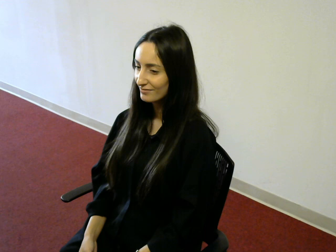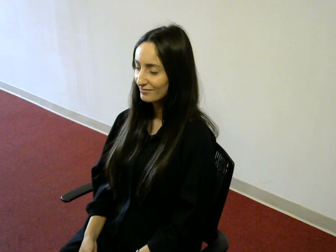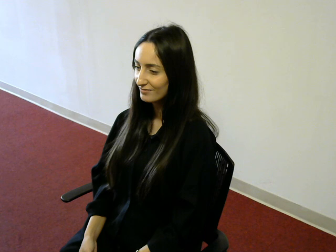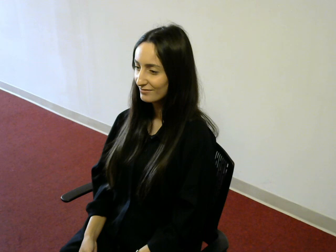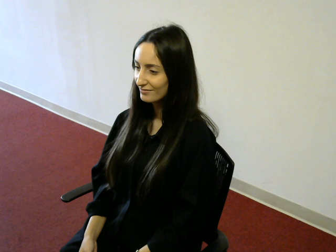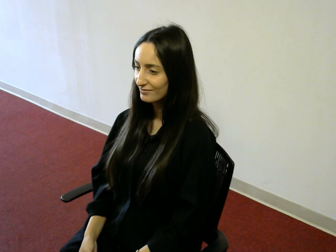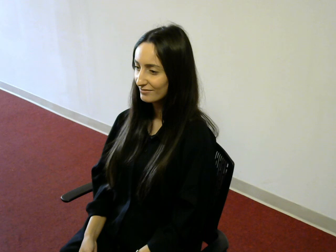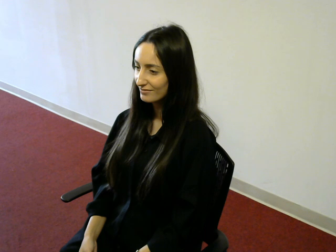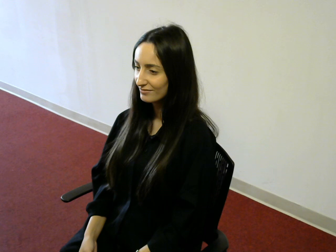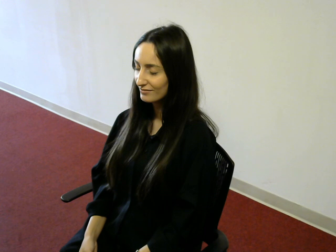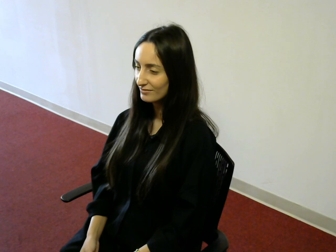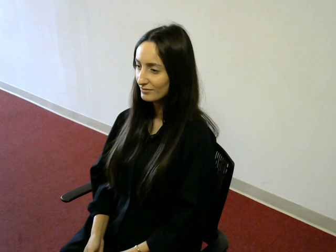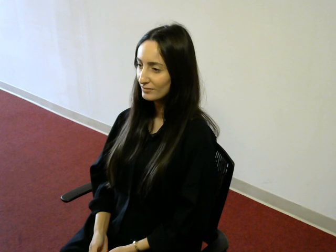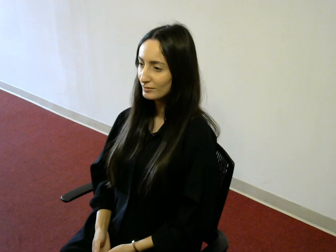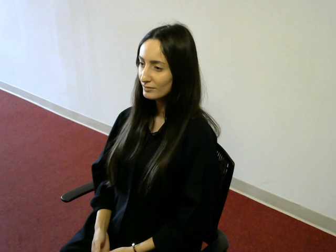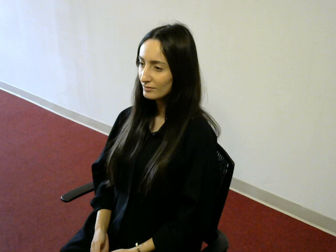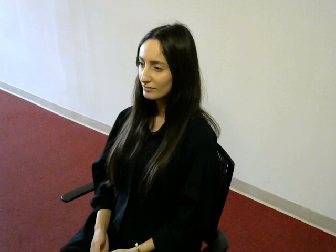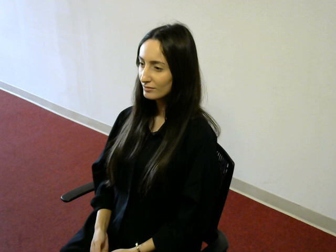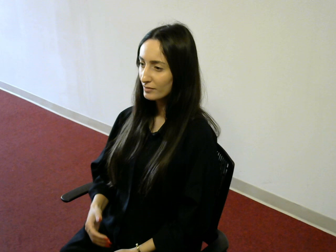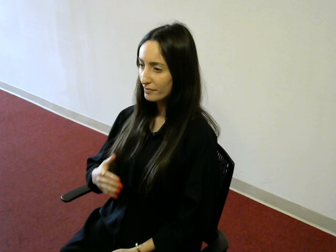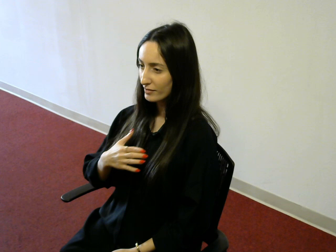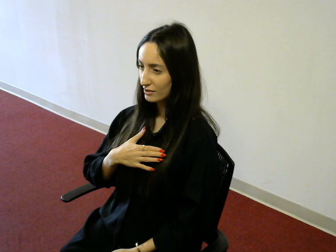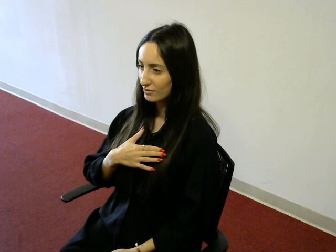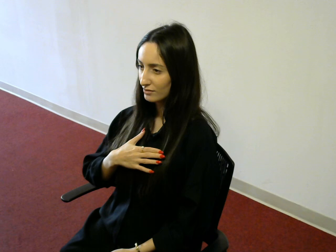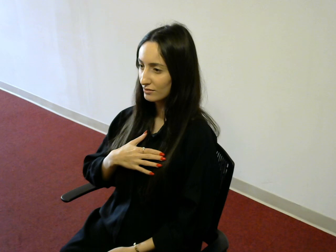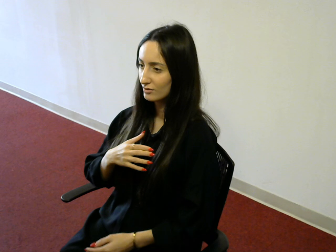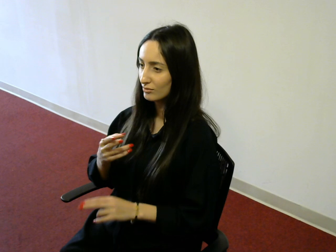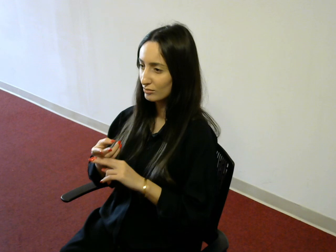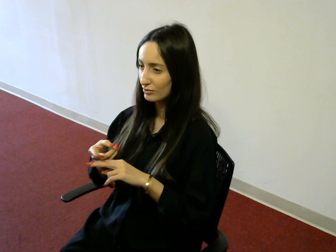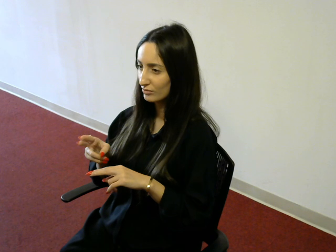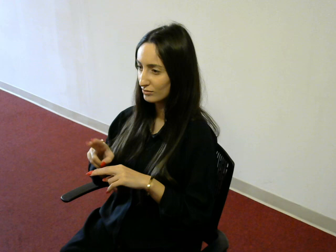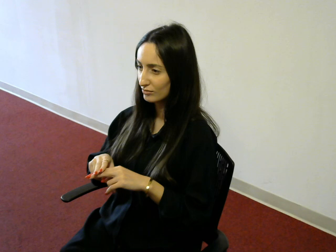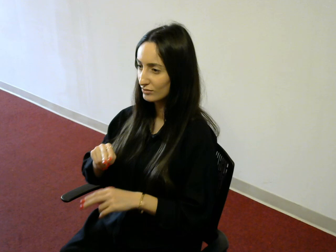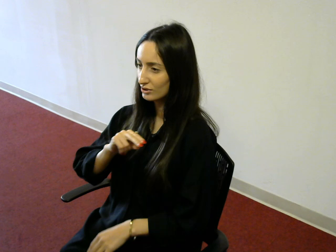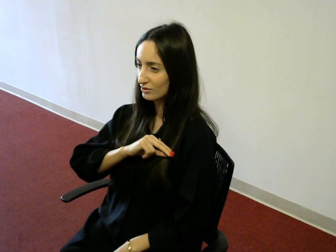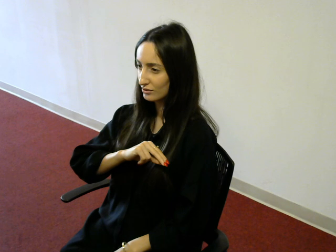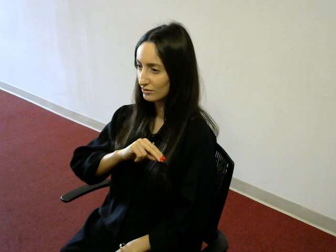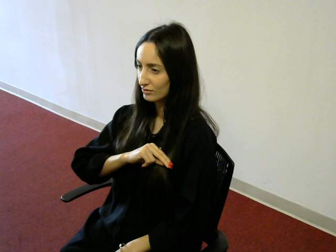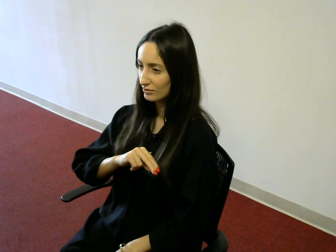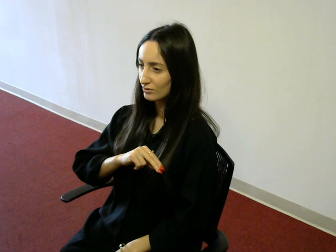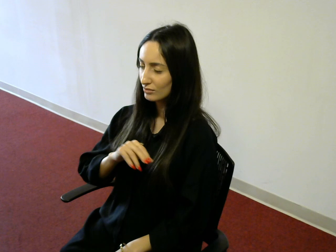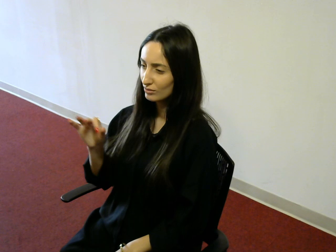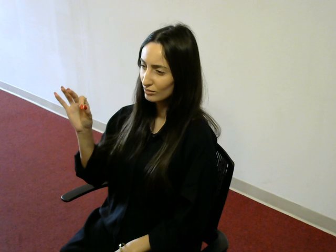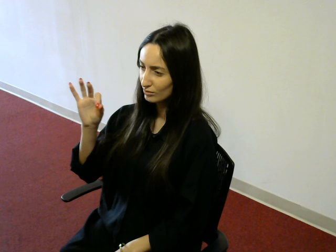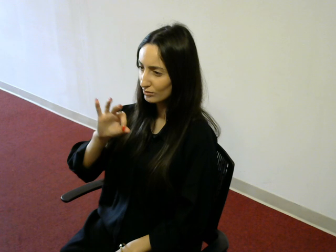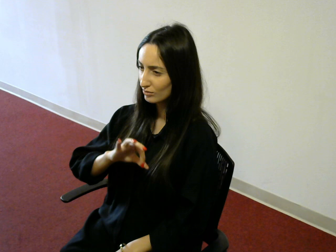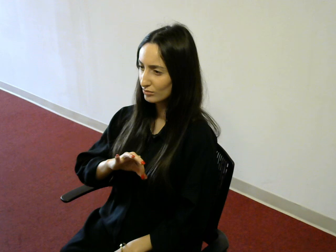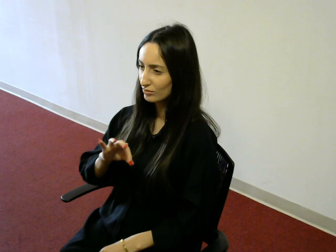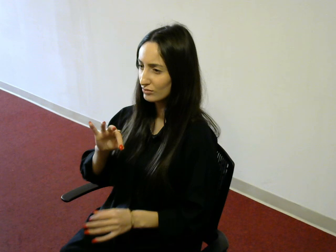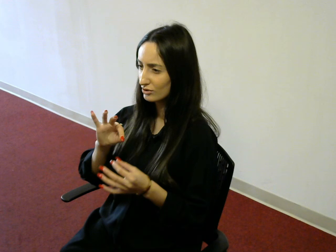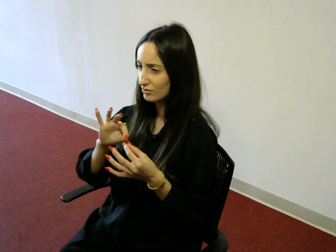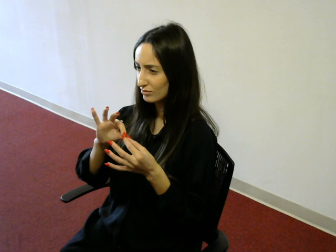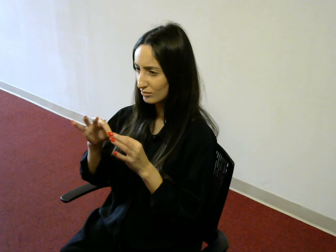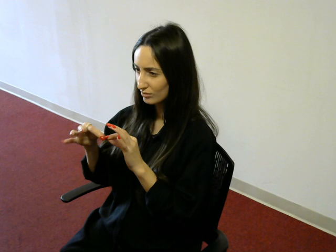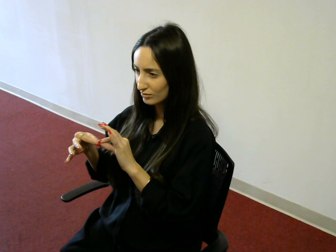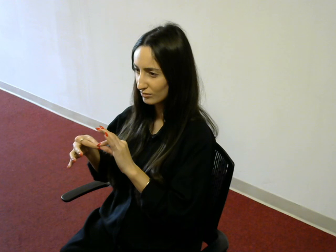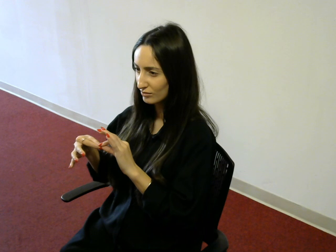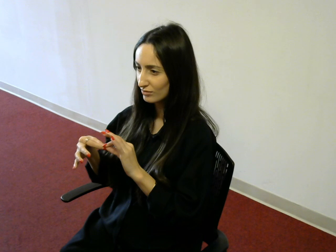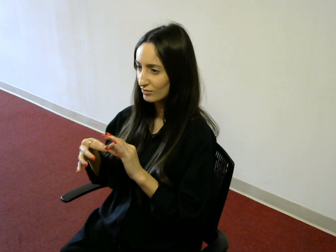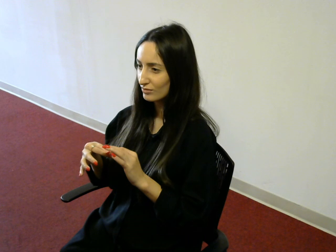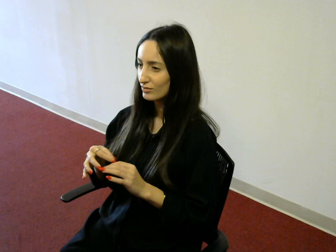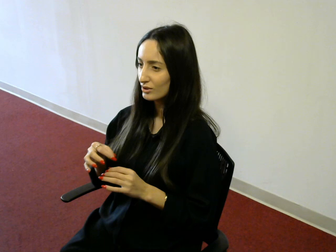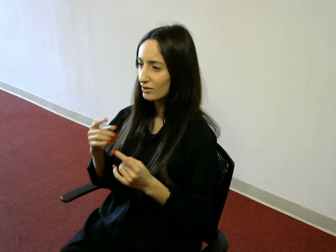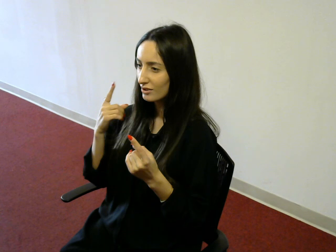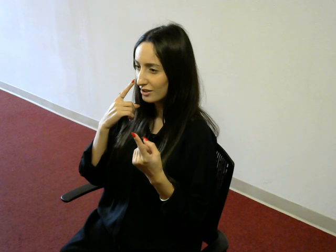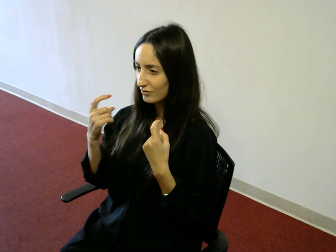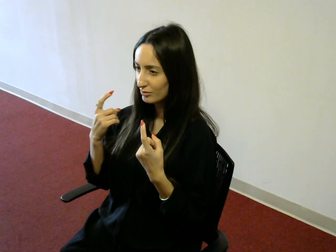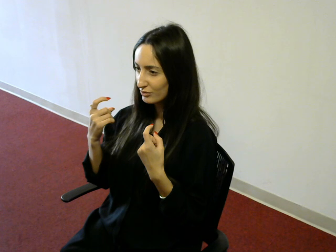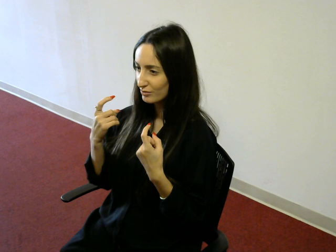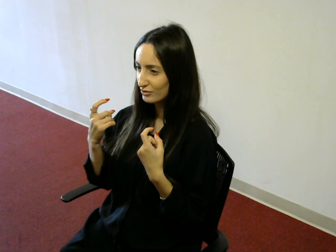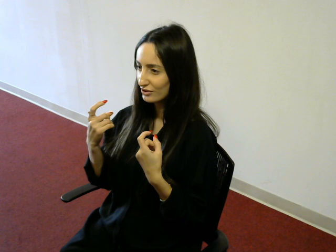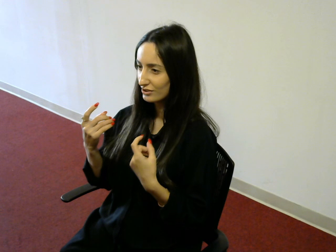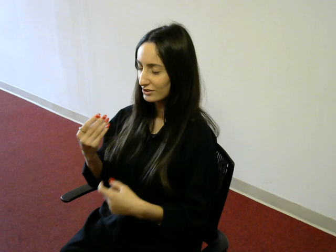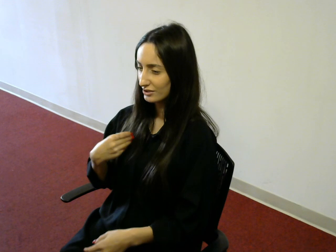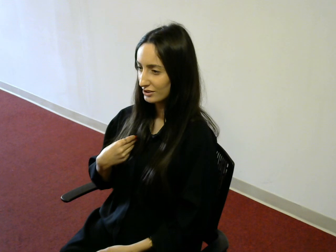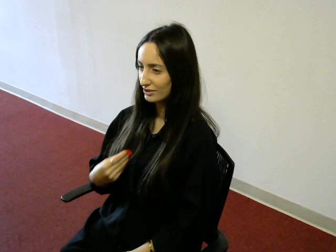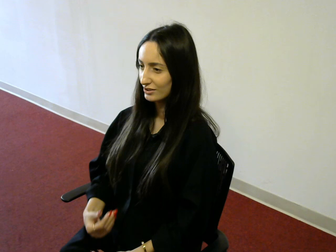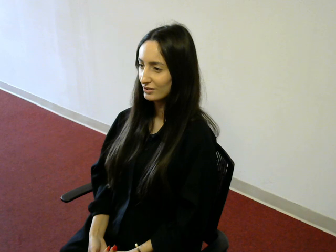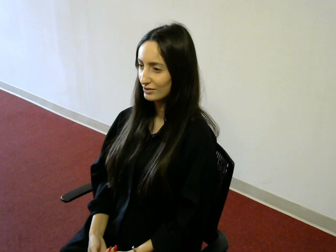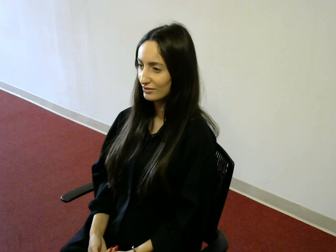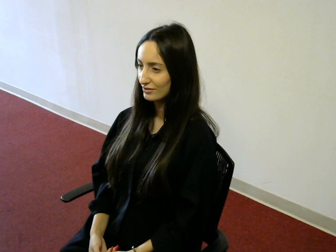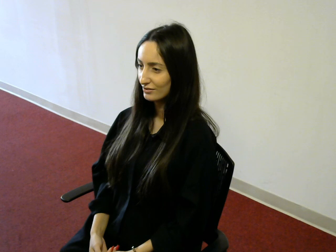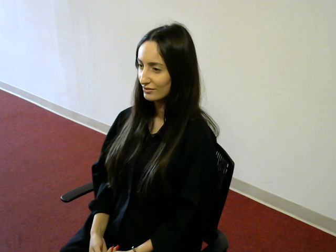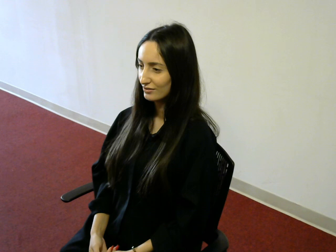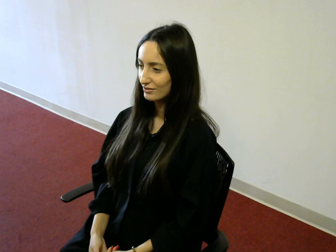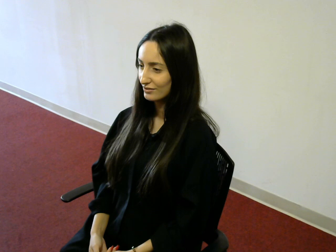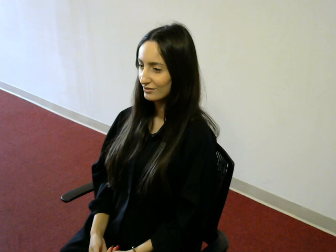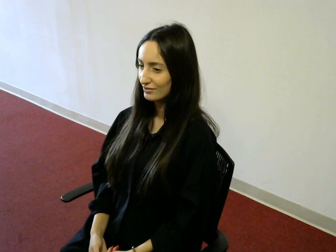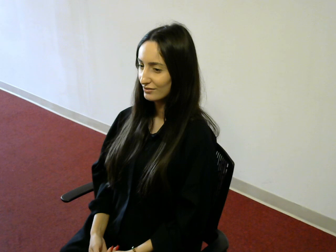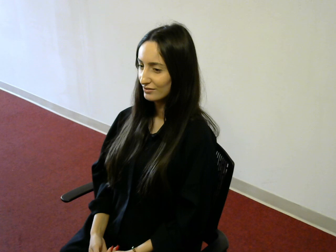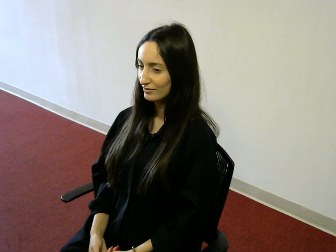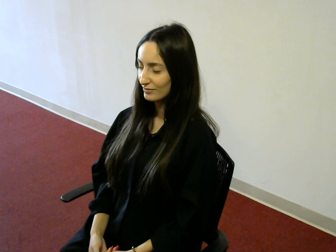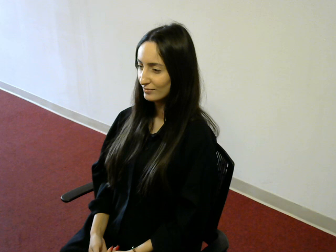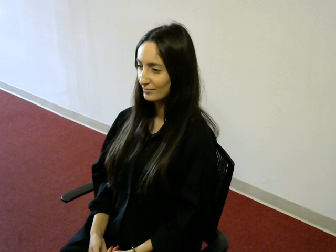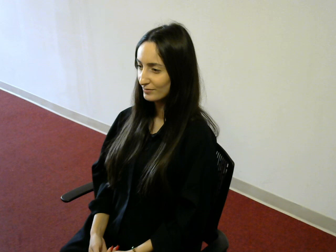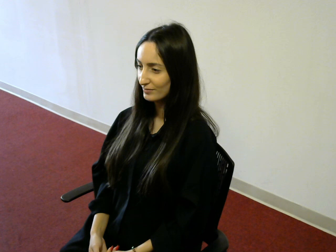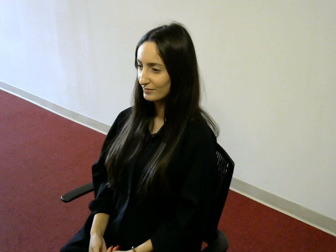Mənə bu iş haqqında ətraflı məlumat verin